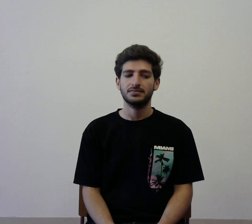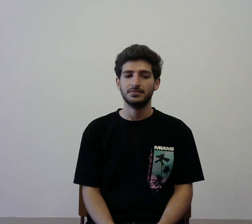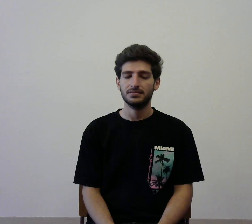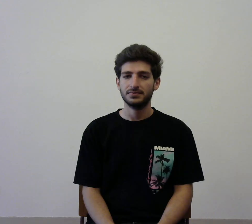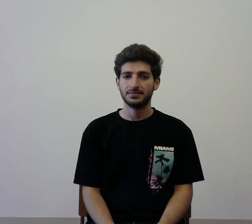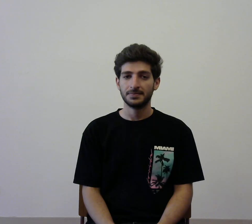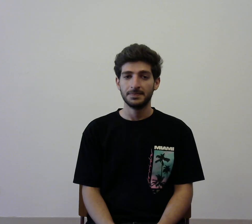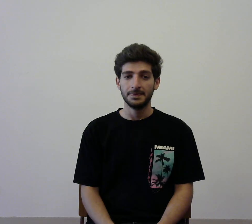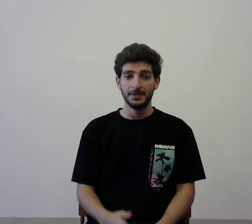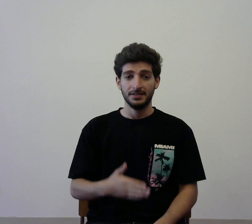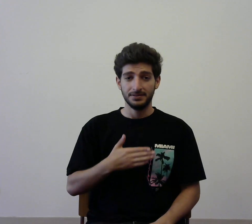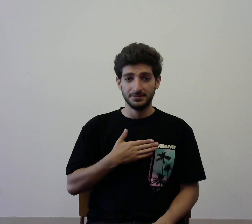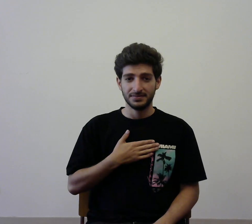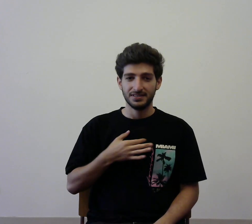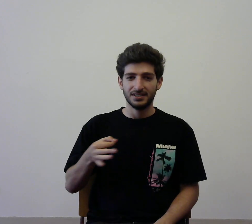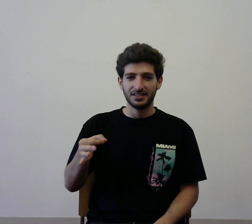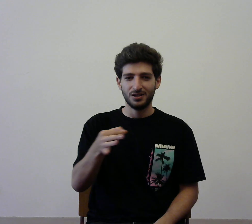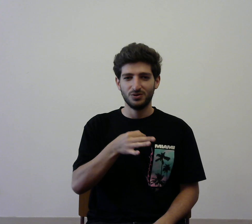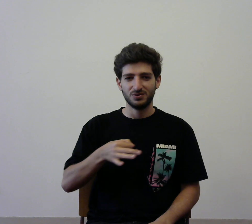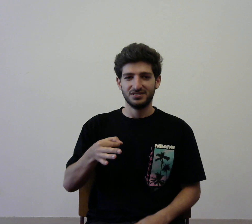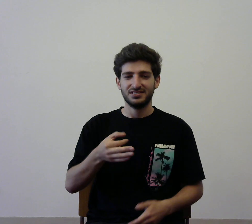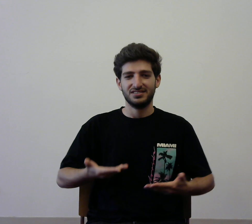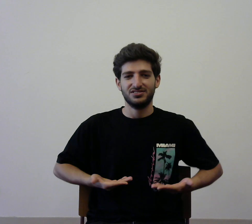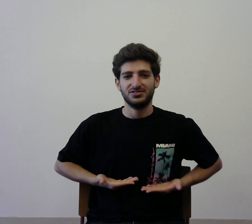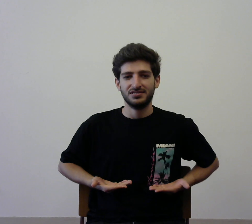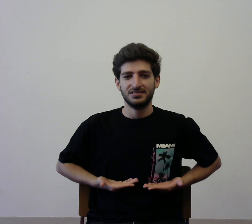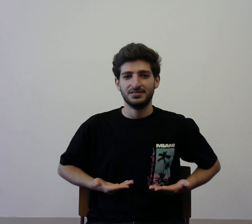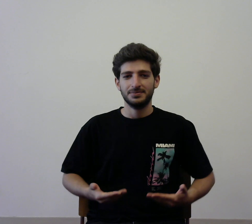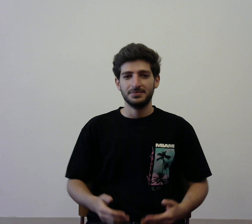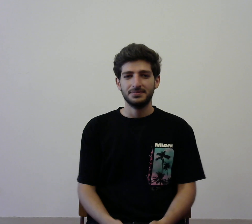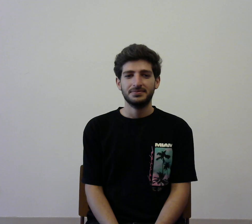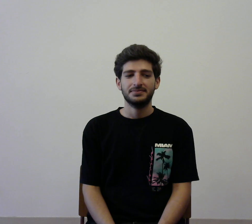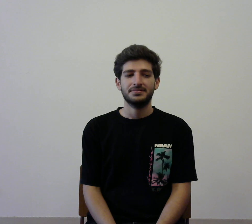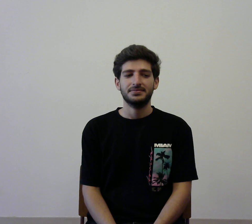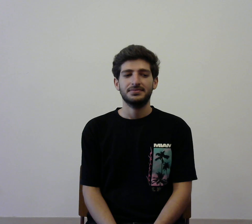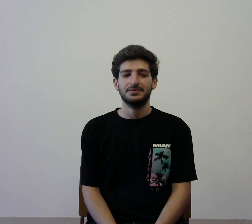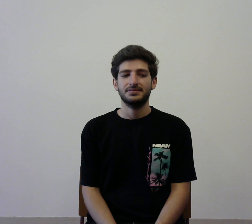Mən rayonda yaşayıram